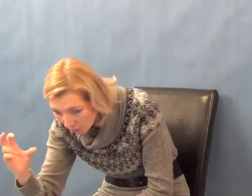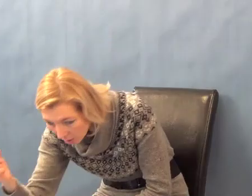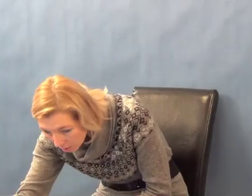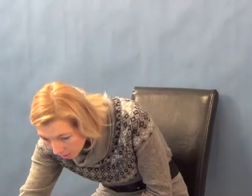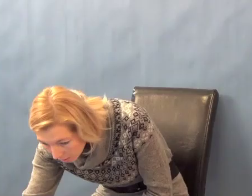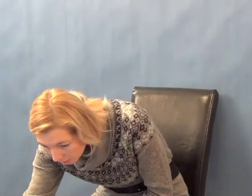A czwartek?